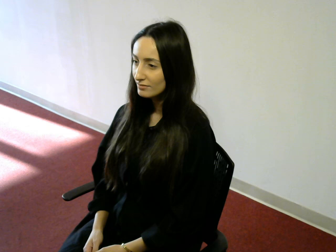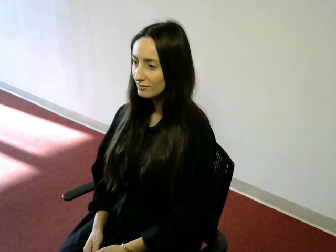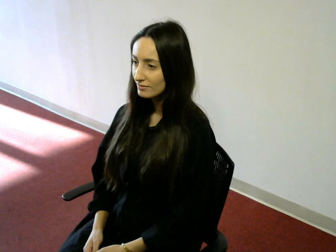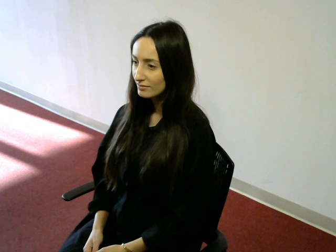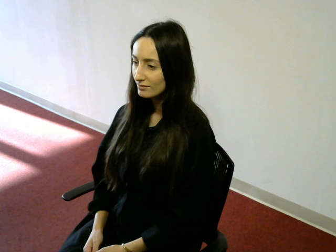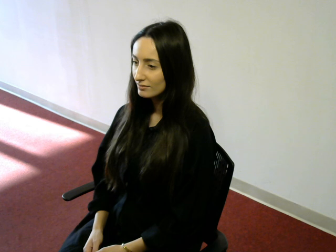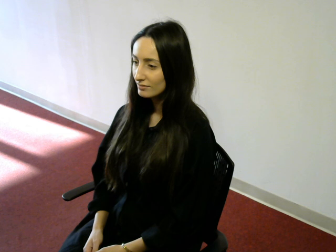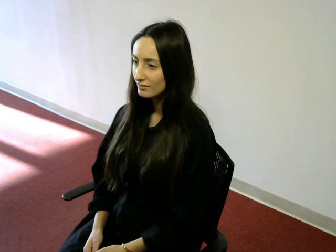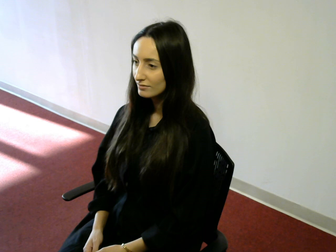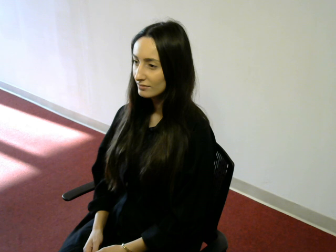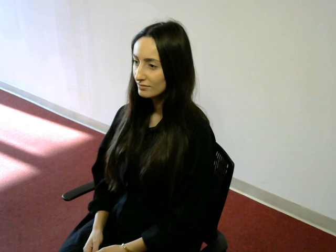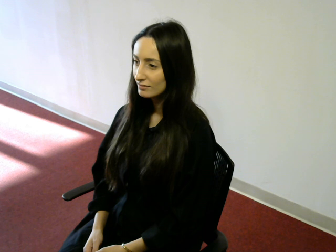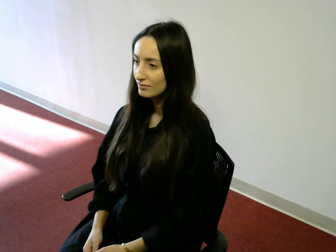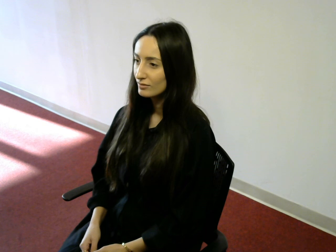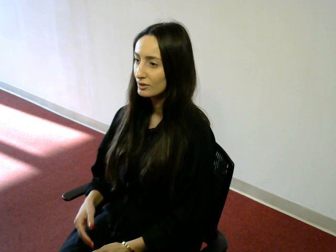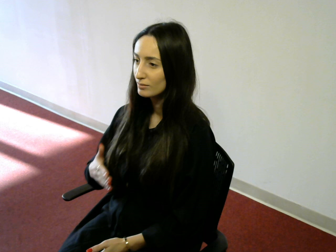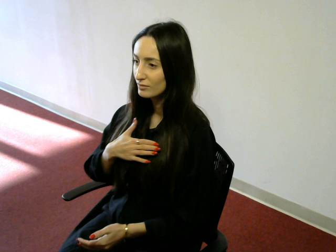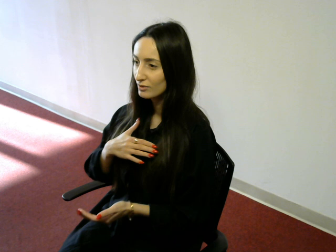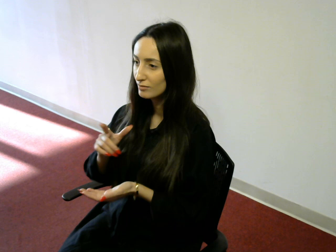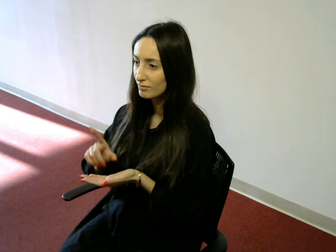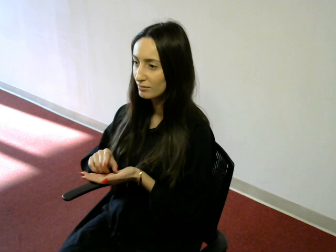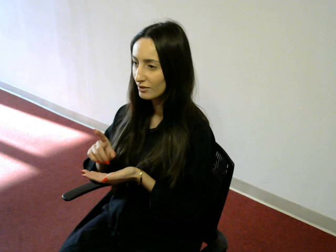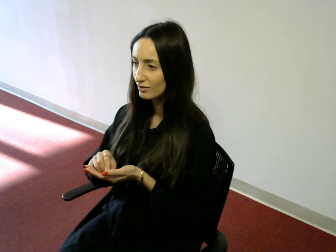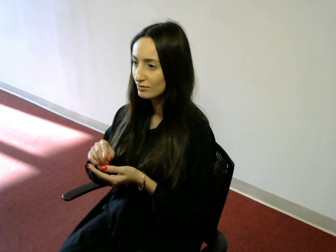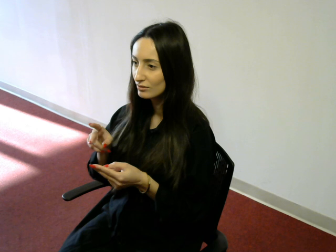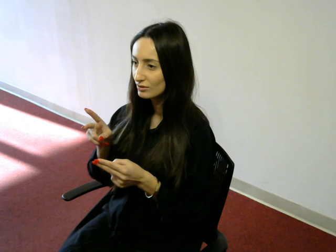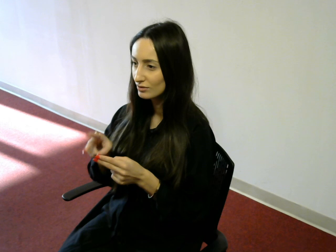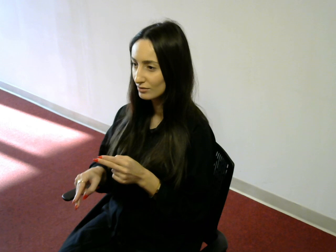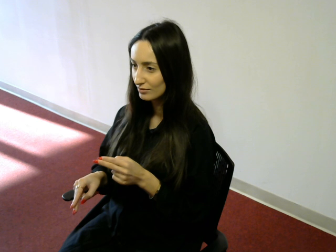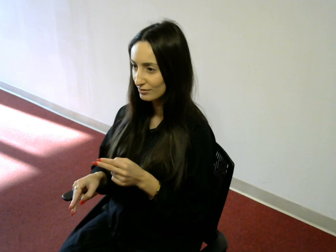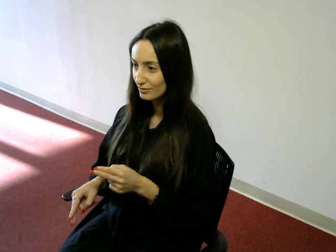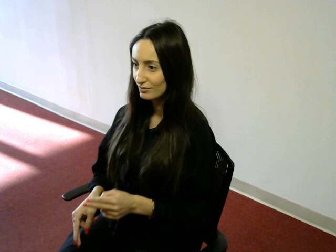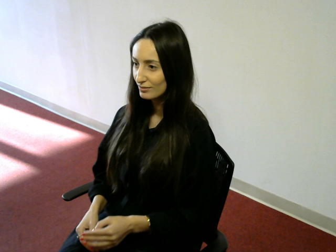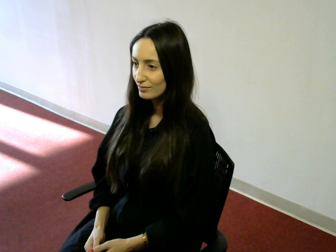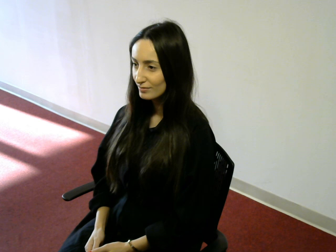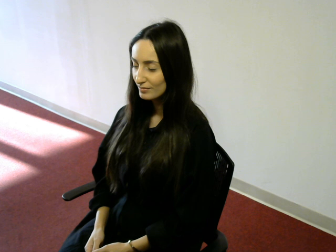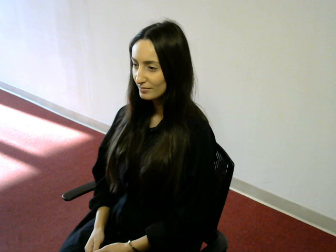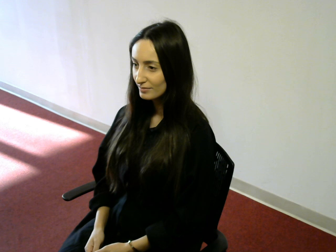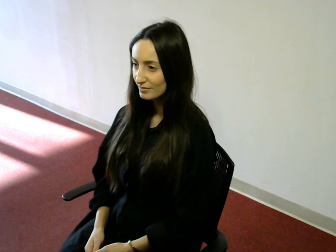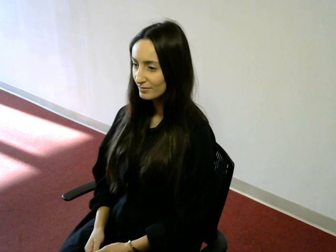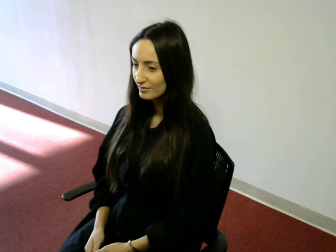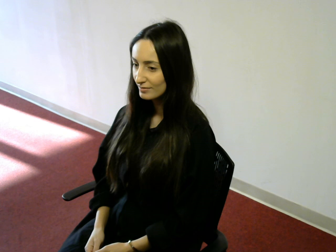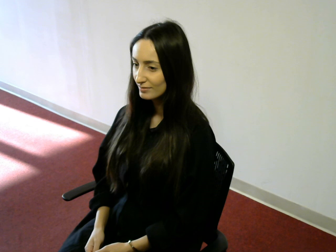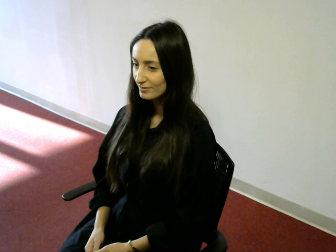Mənim pensiyamı kəsiblər